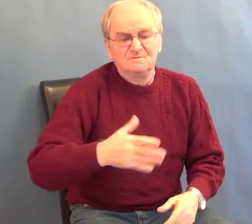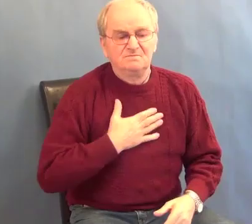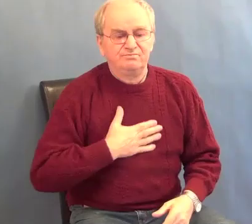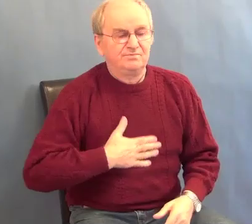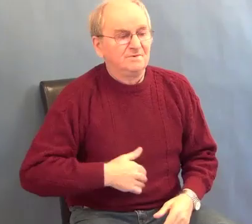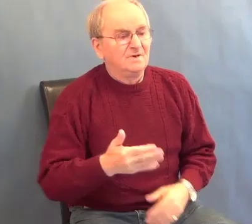Dobrze.